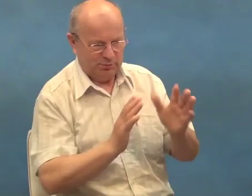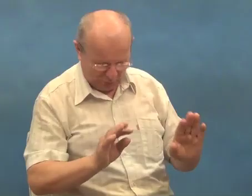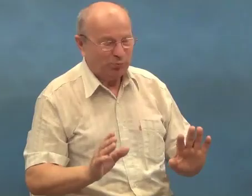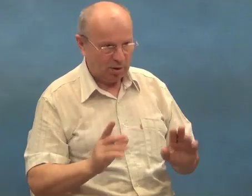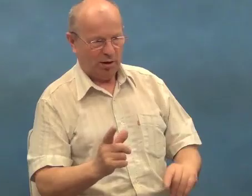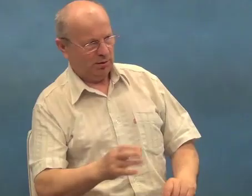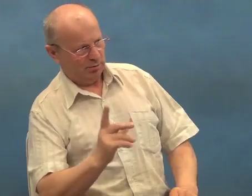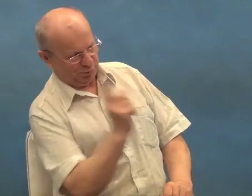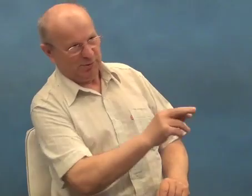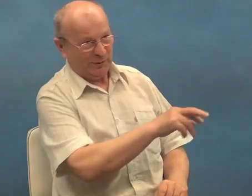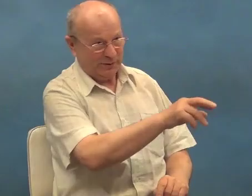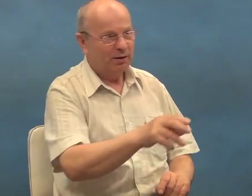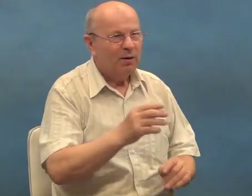Mały chłopiec poszedł szukać szyby do rozbicia.